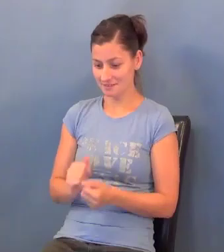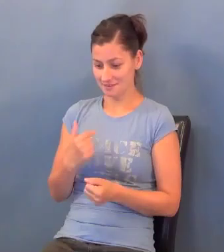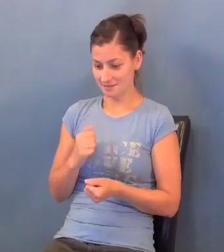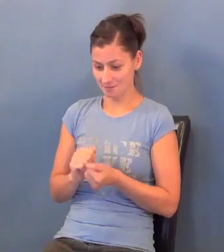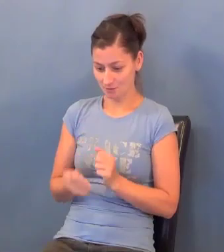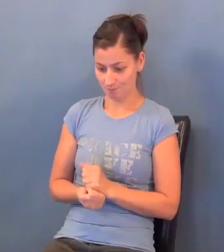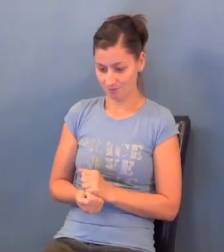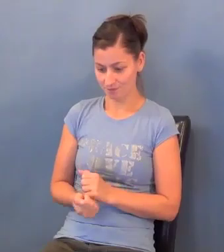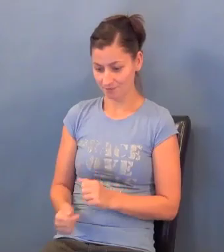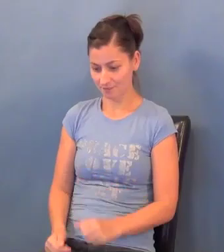Ja, albo...